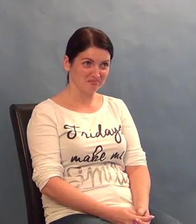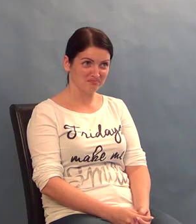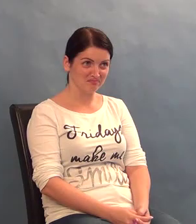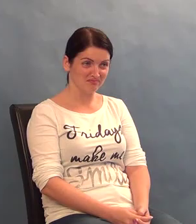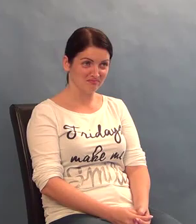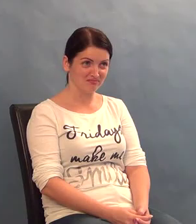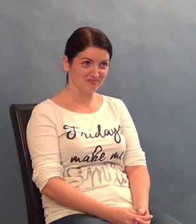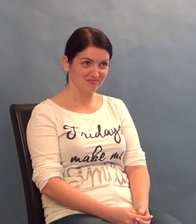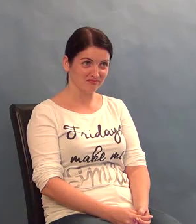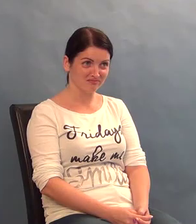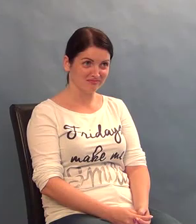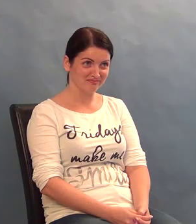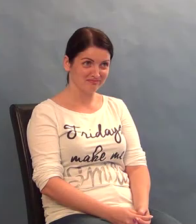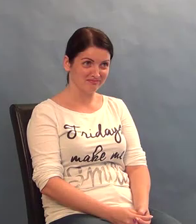Idziesz ze mną się kochać.